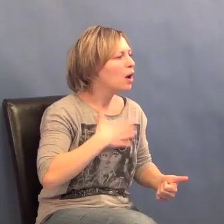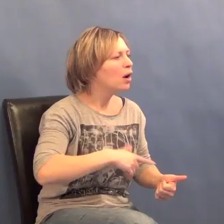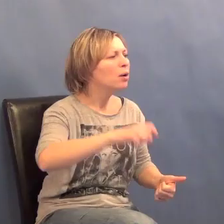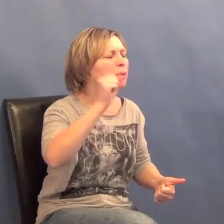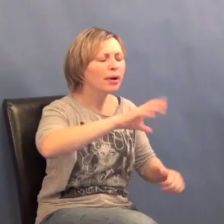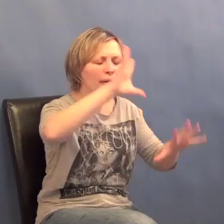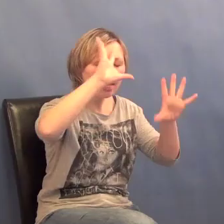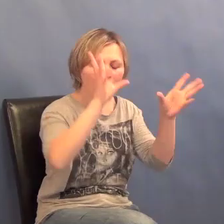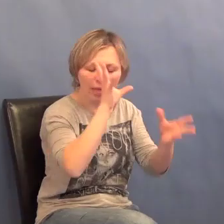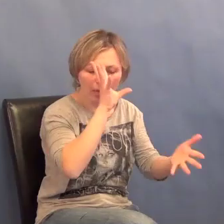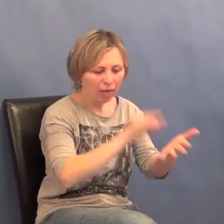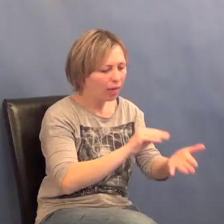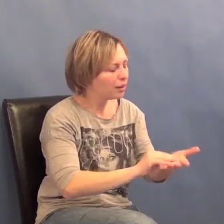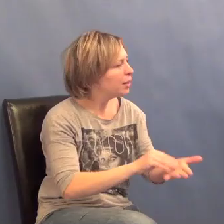Jest dobra w tej sprawie, ma duże doświadczenia.